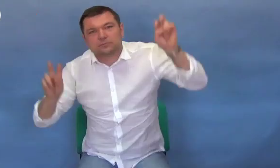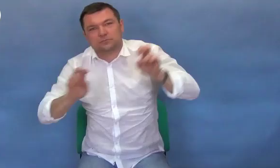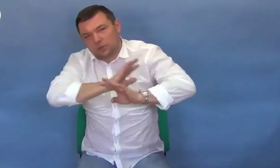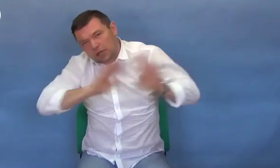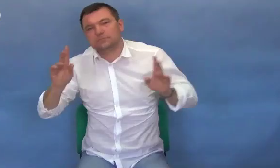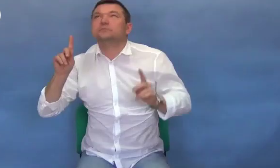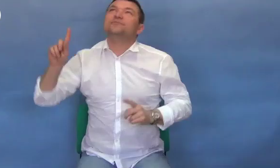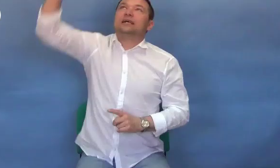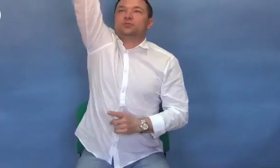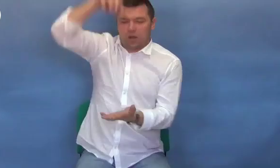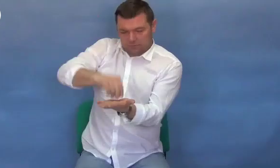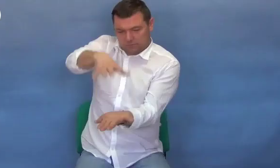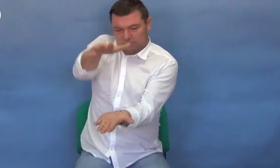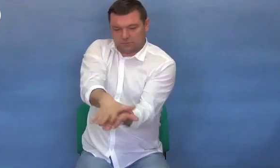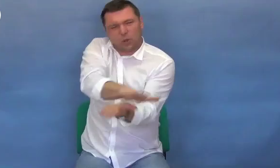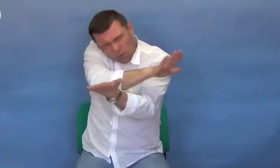Zapisał, że nie wolno na wysokości i koniec.